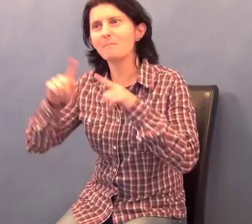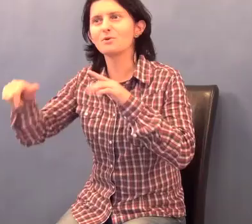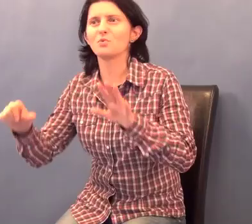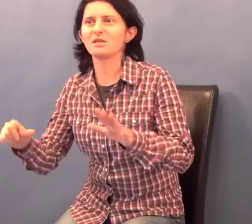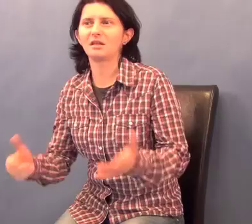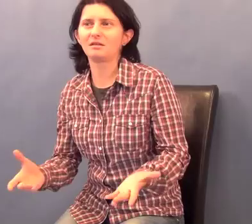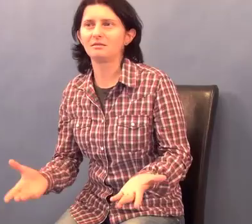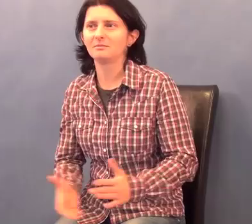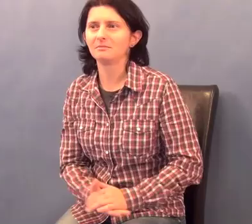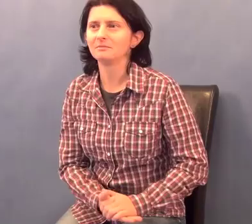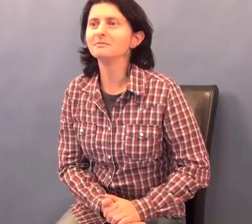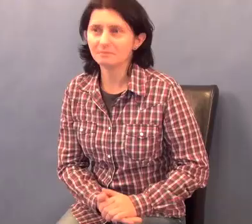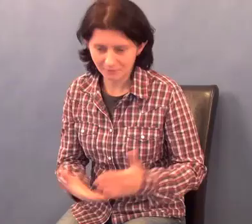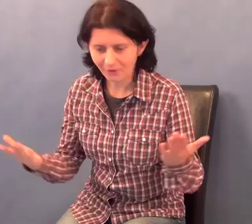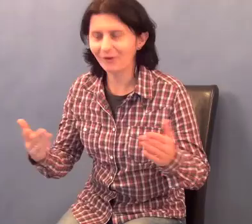A może po szóstej?